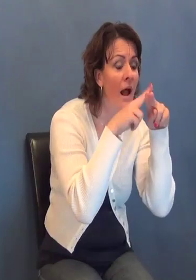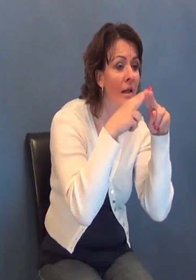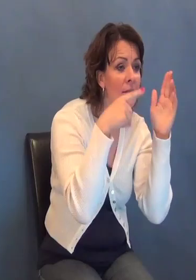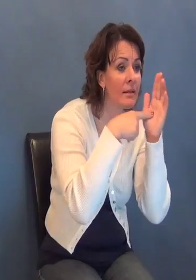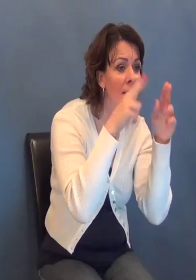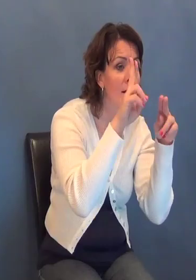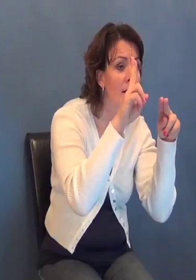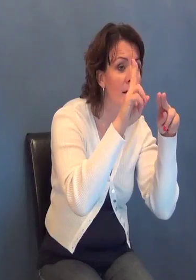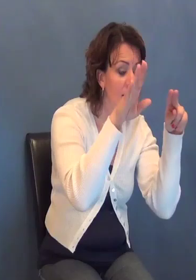Który dzień?